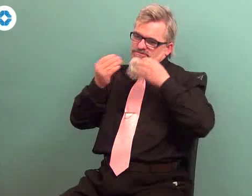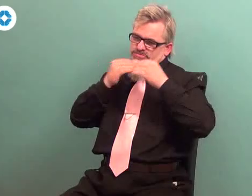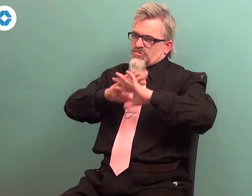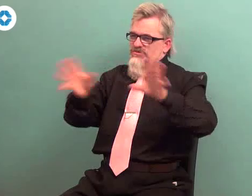Koniec.